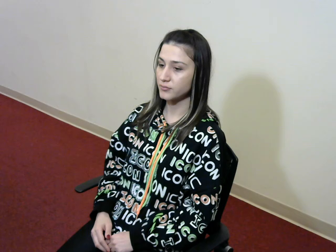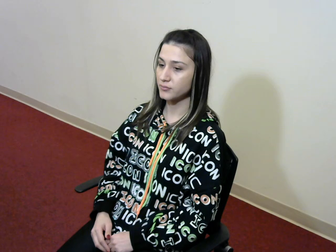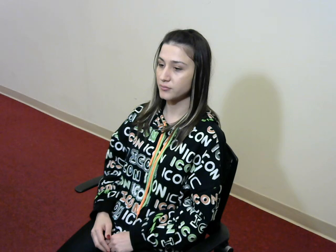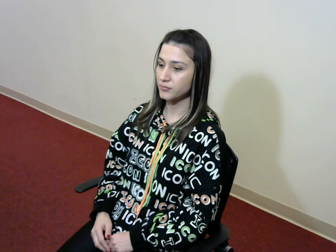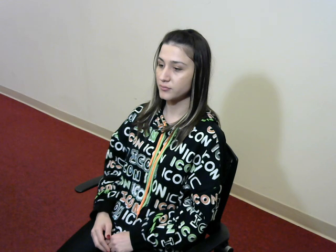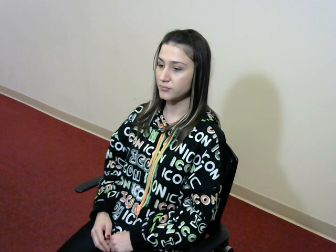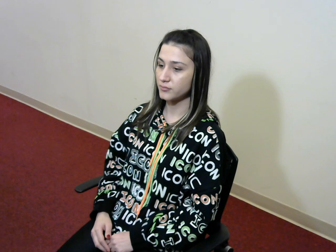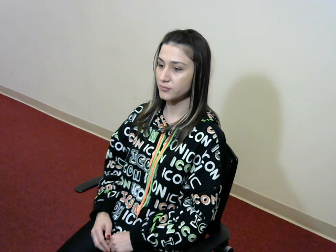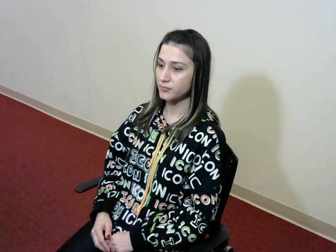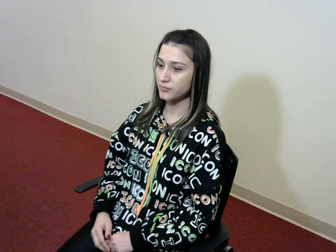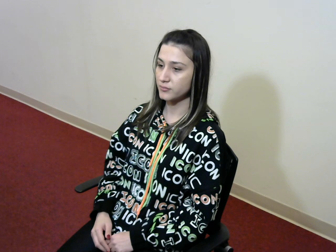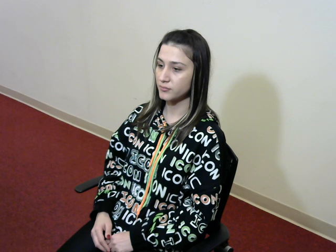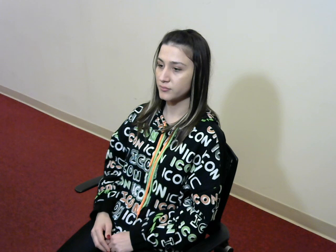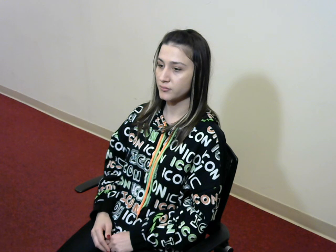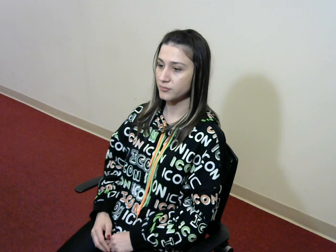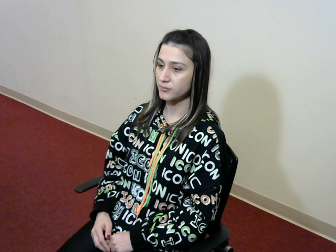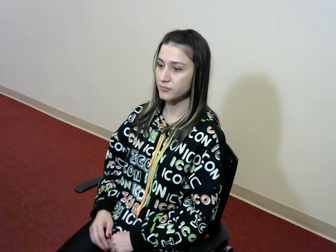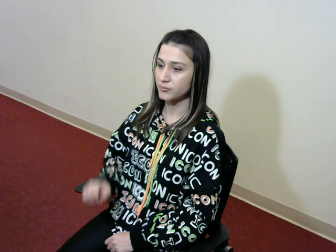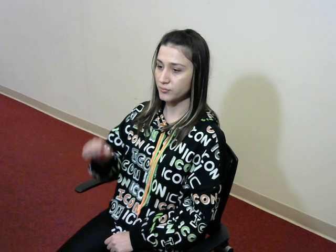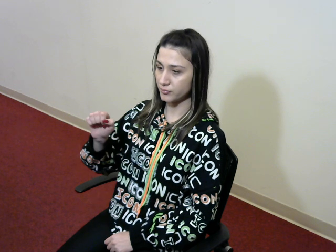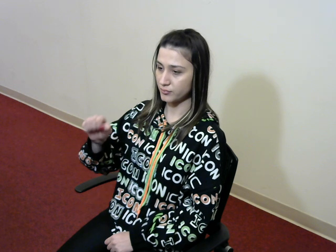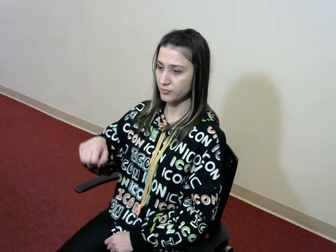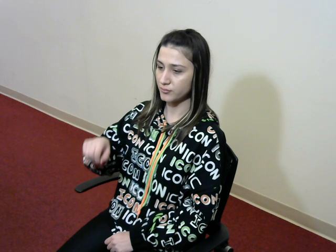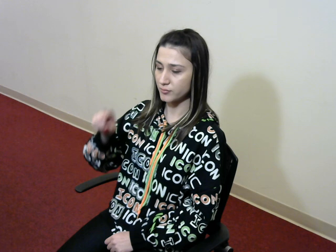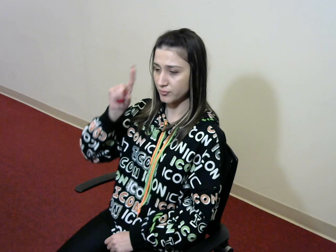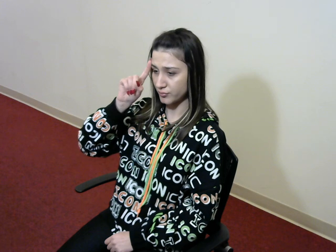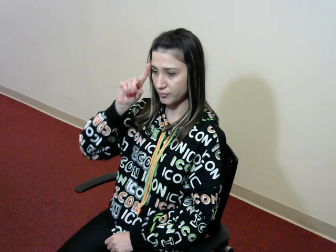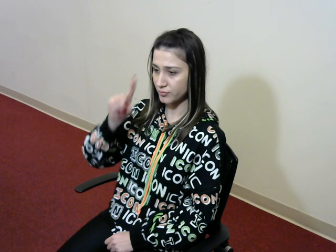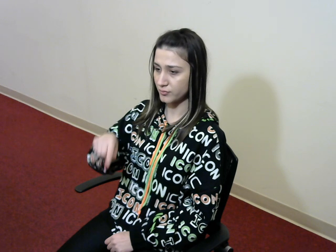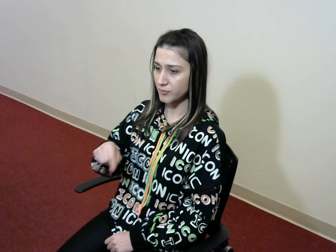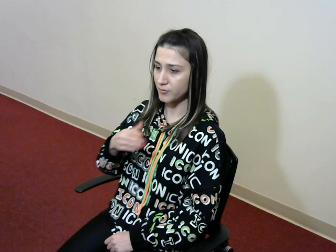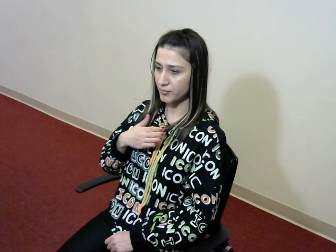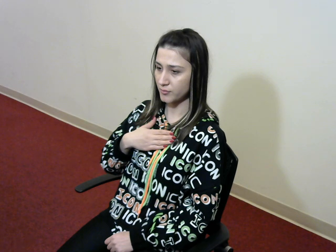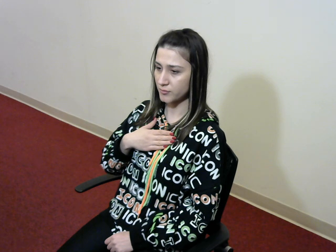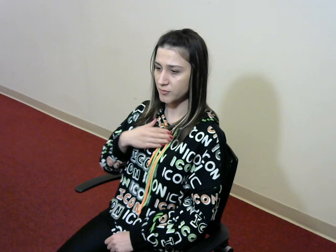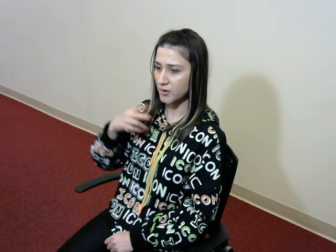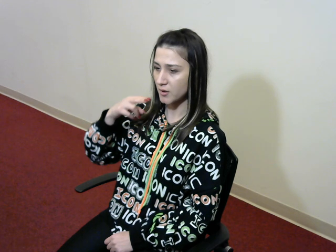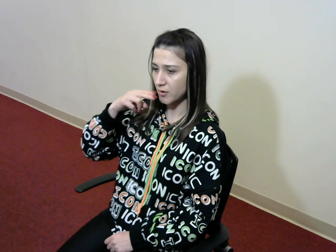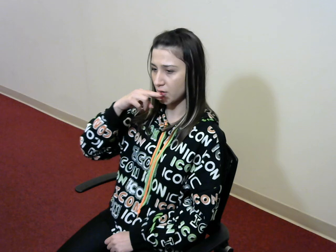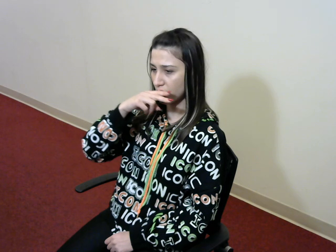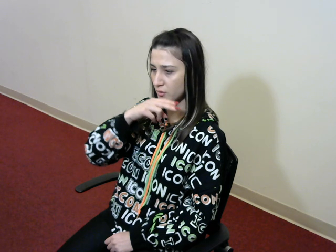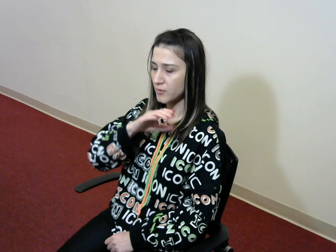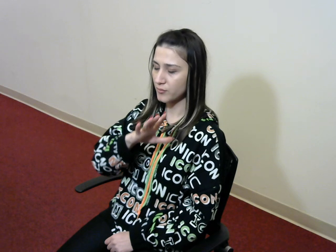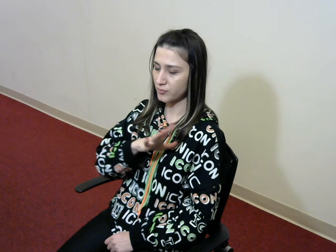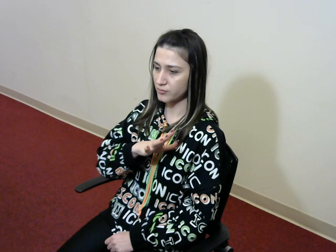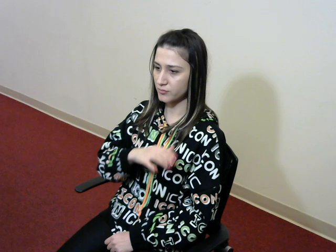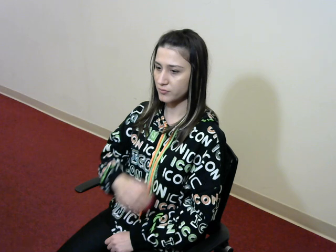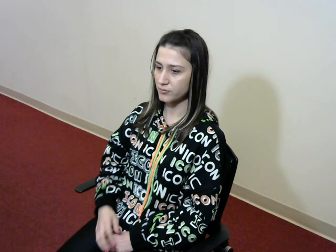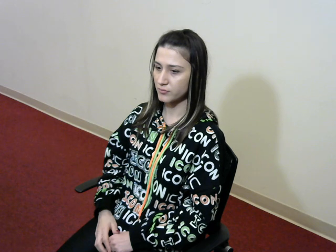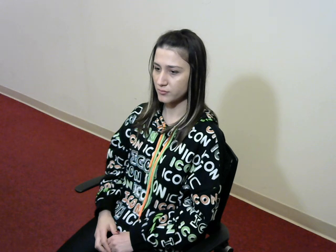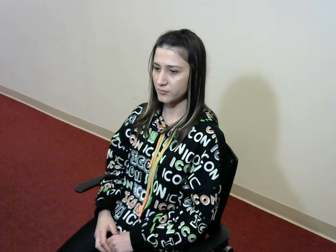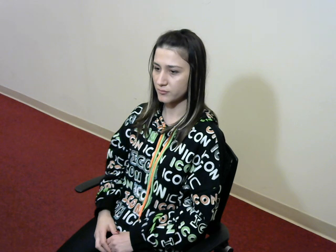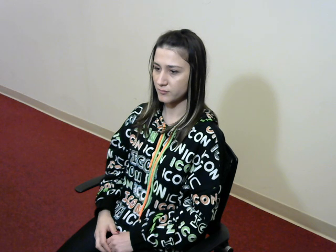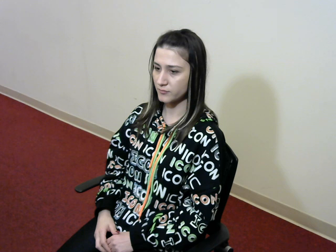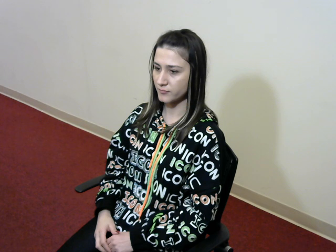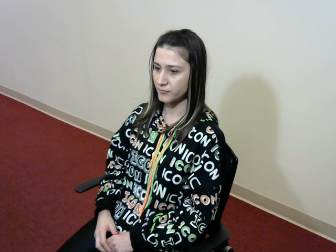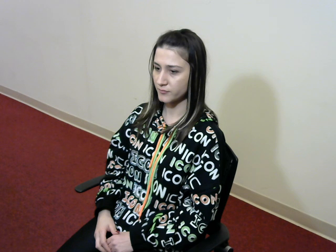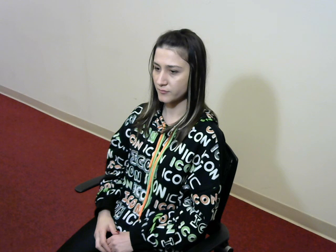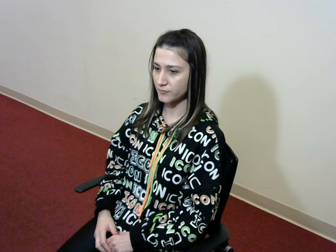Ola bilər mən zəhərlənmişəm